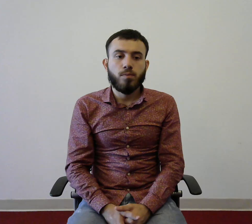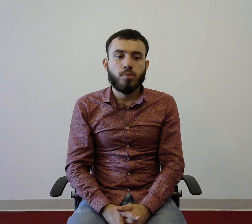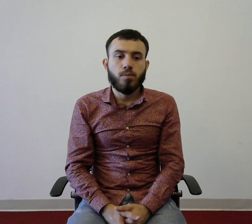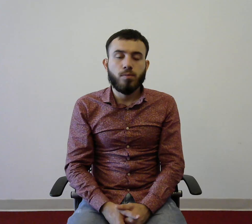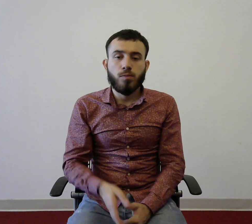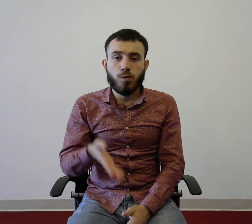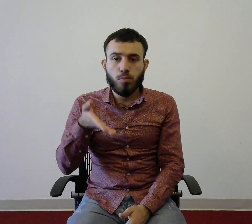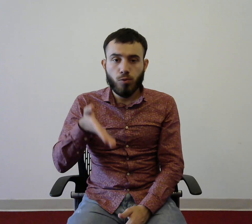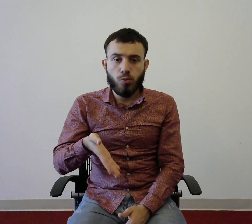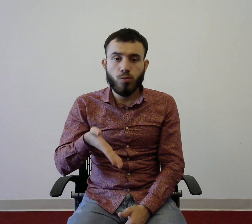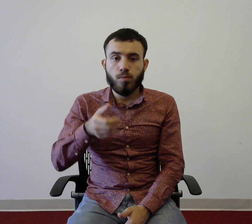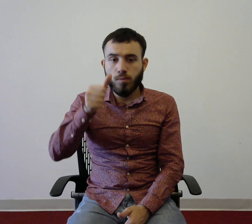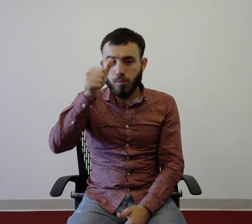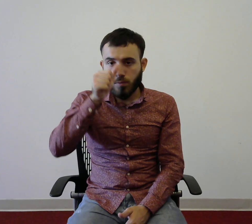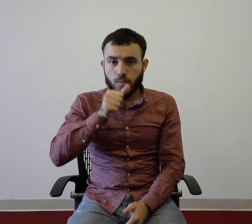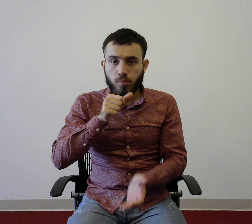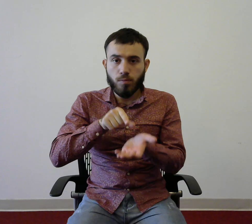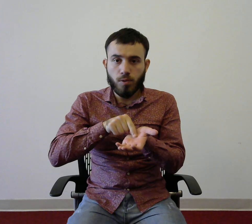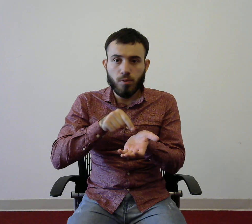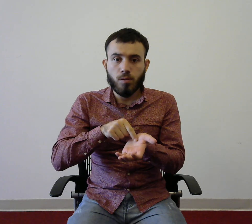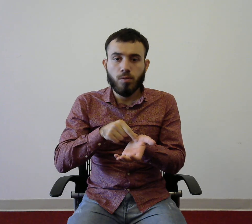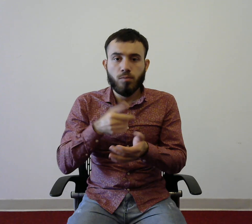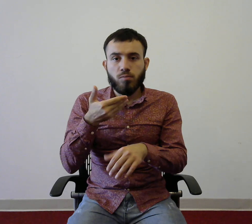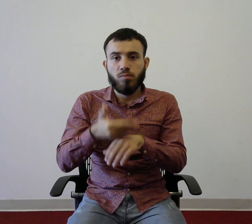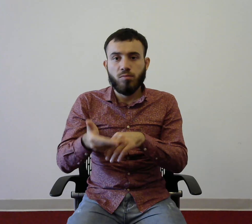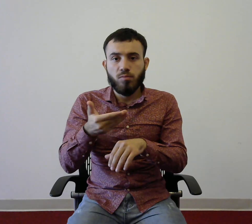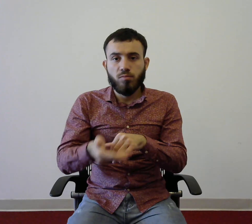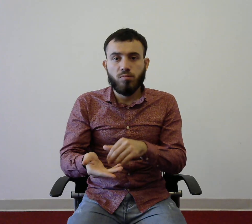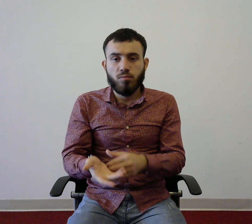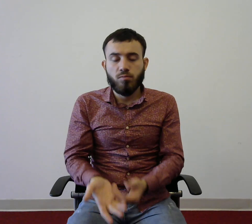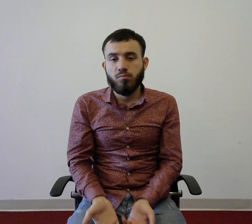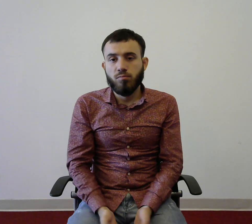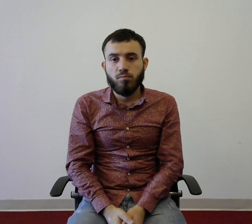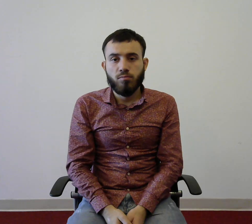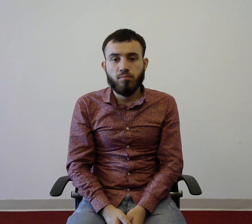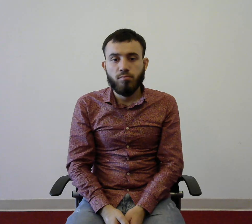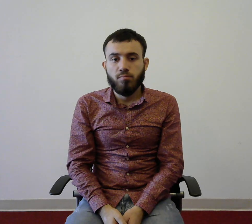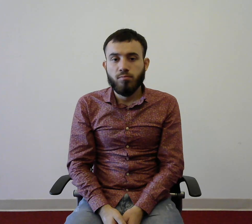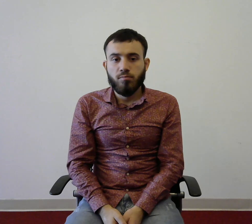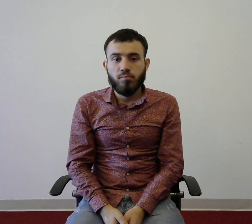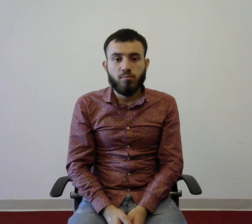Bu ay pensiyalar gecikəcək